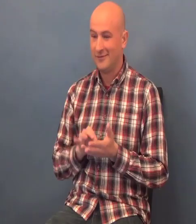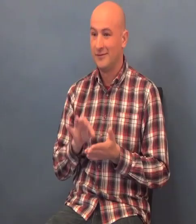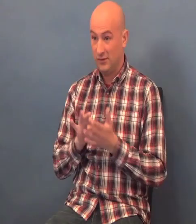Akurat.